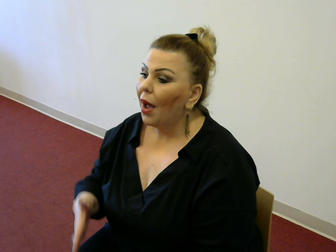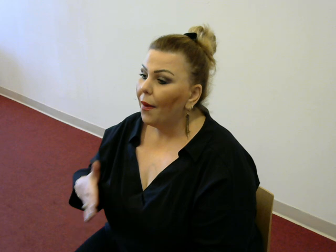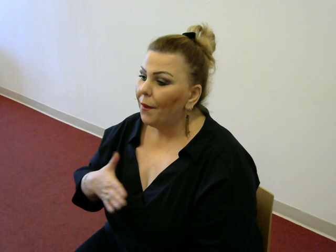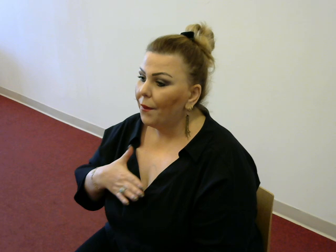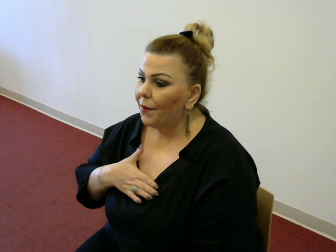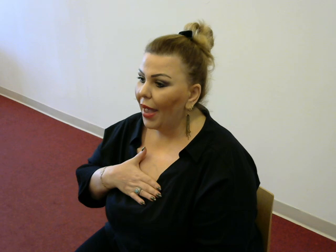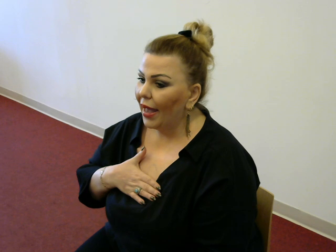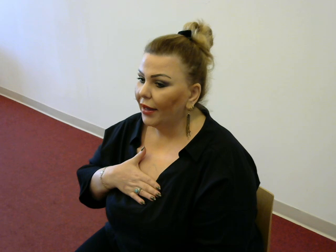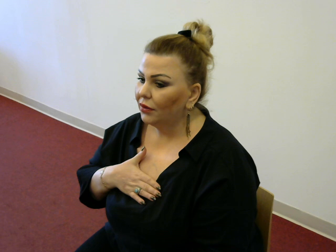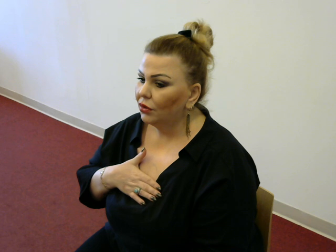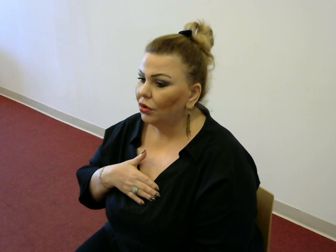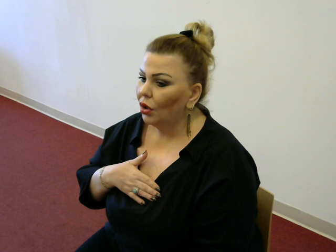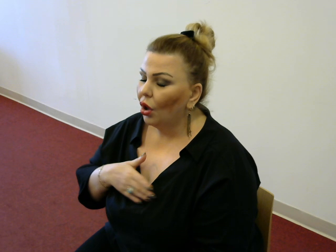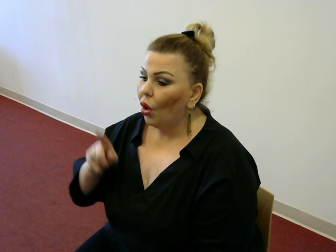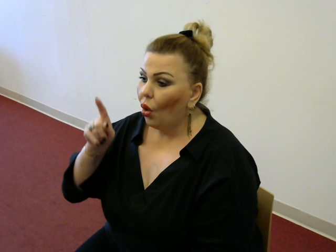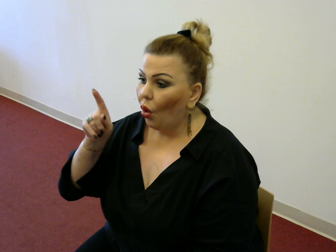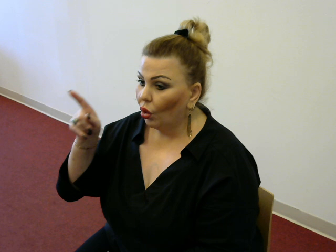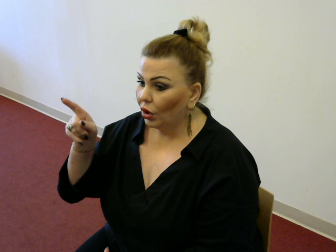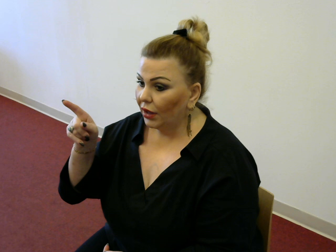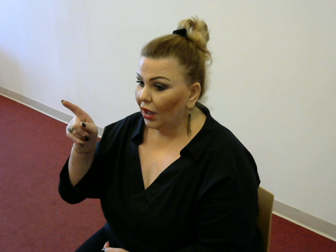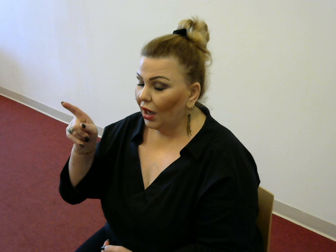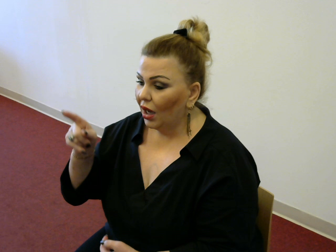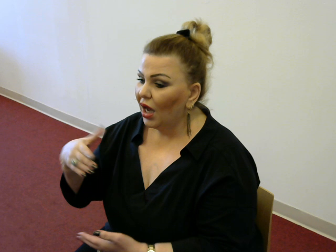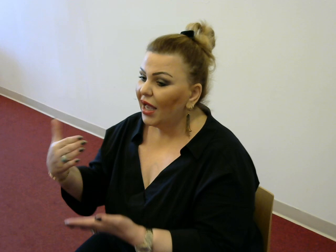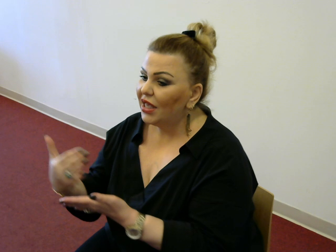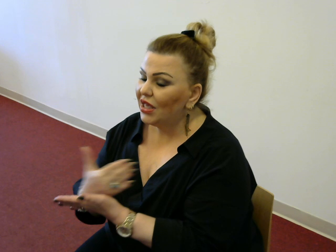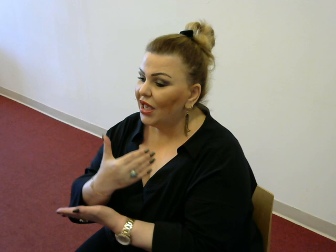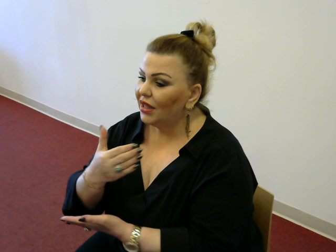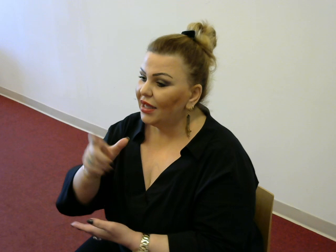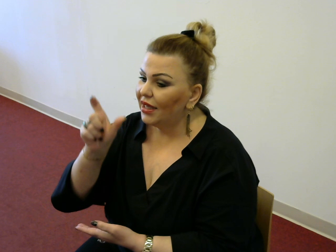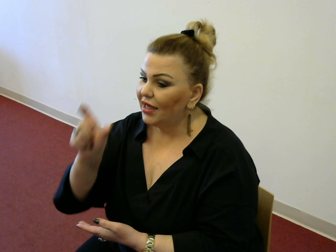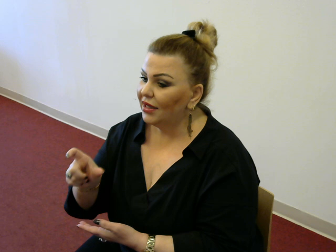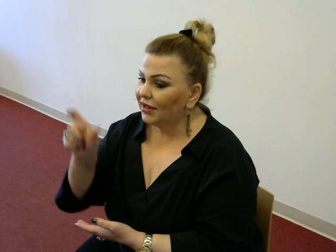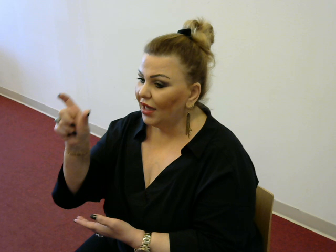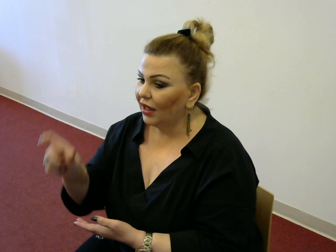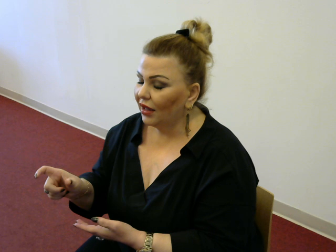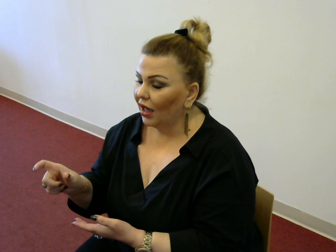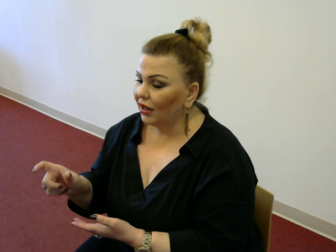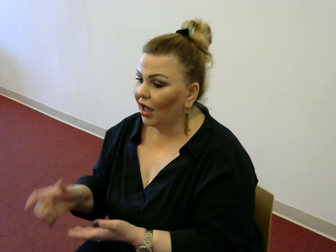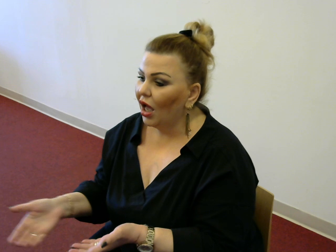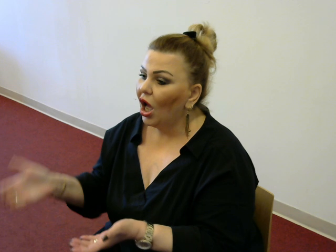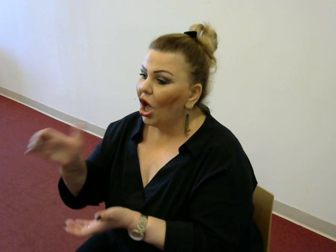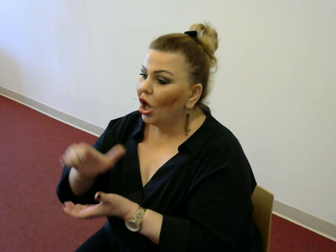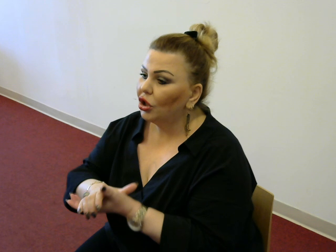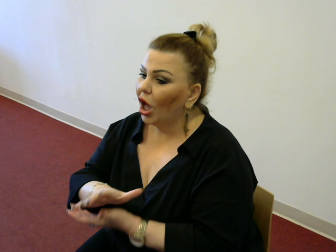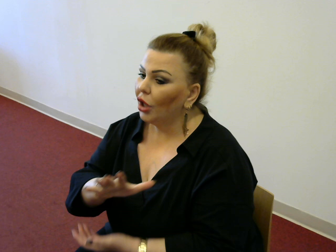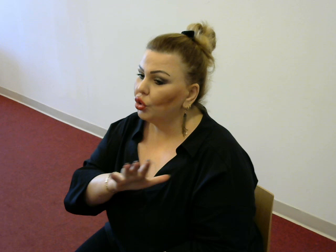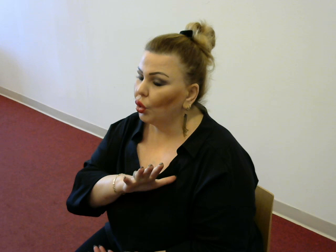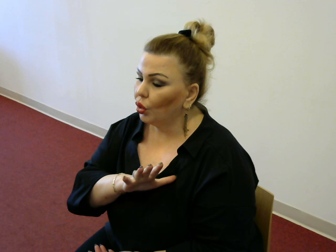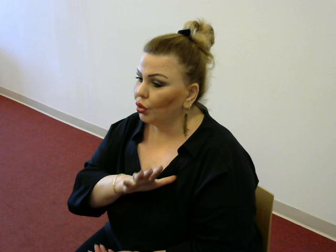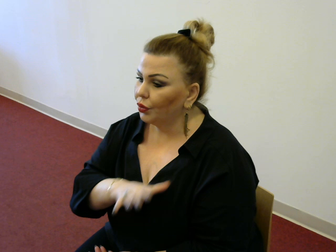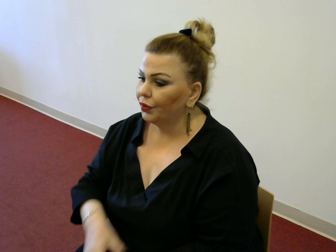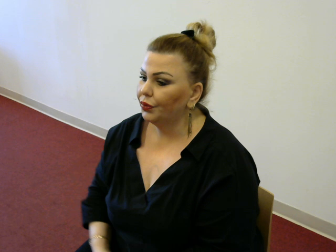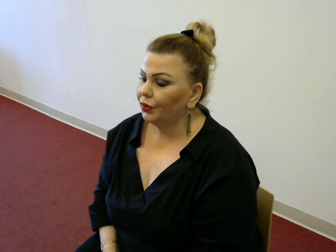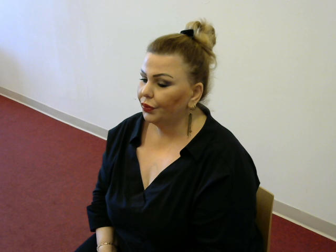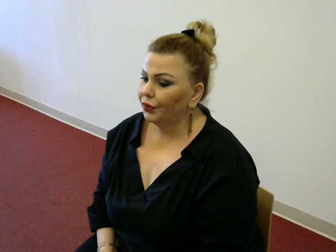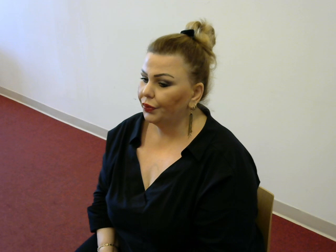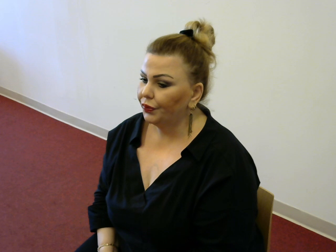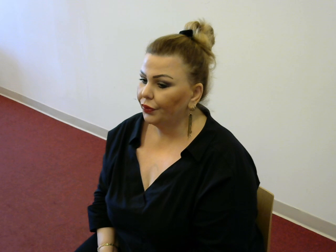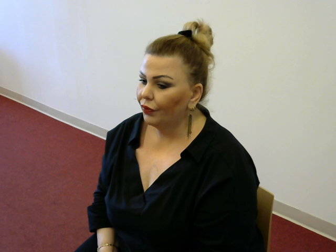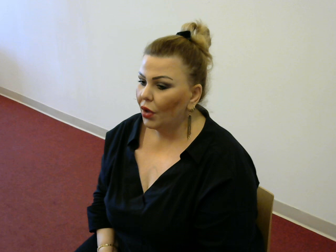Mən orda yeni insanlarla tanış oldum